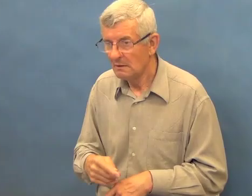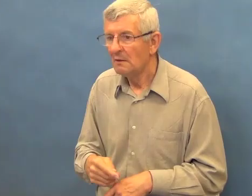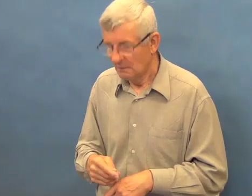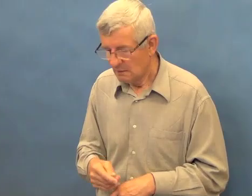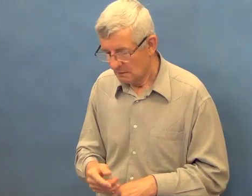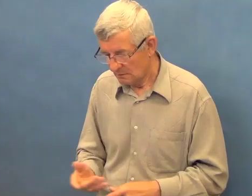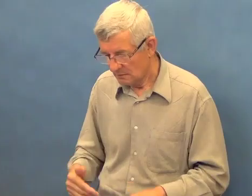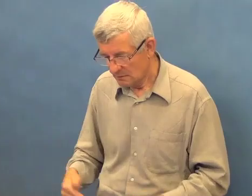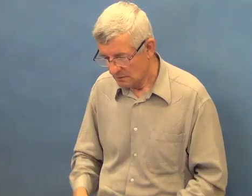Może.